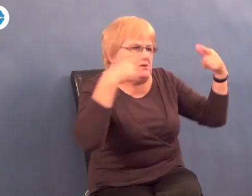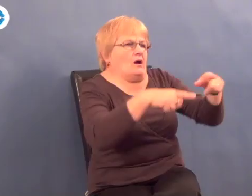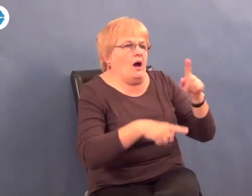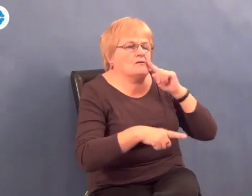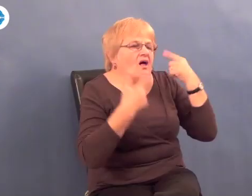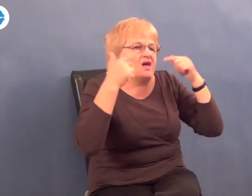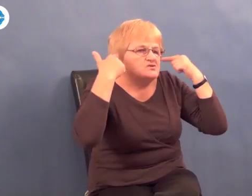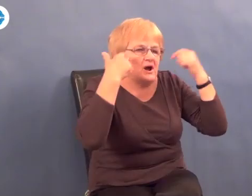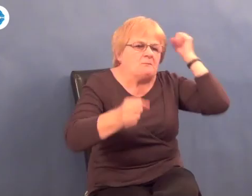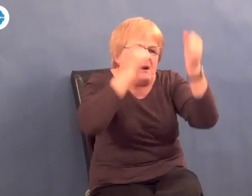A chłopak nie słyszał walenia w drzwi.